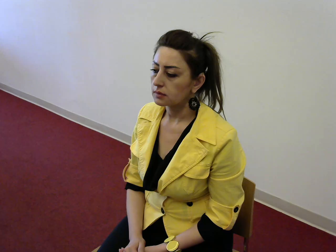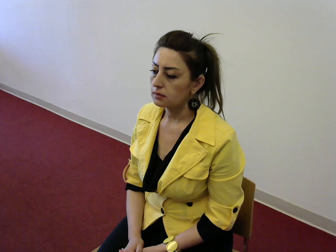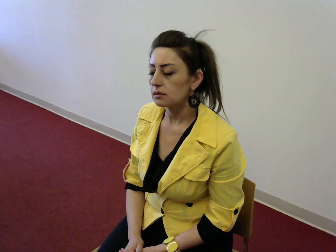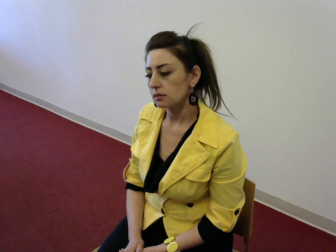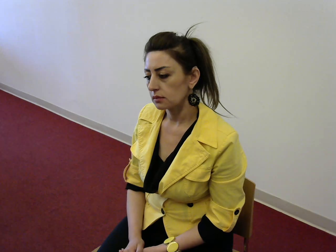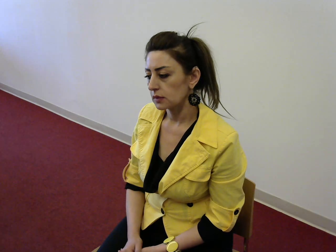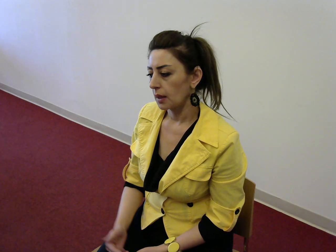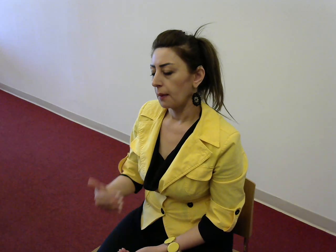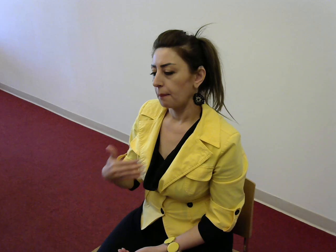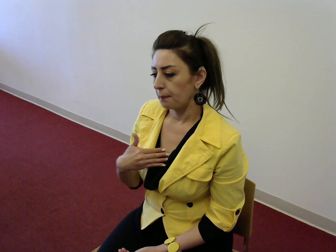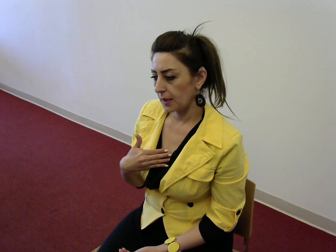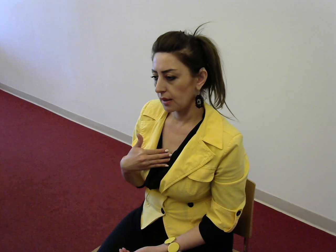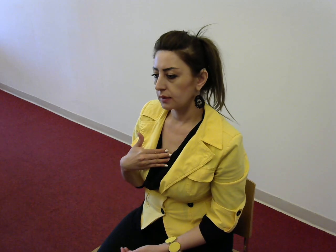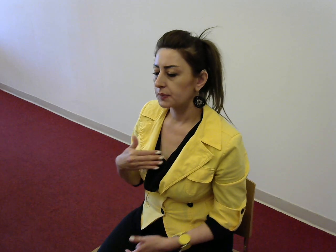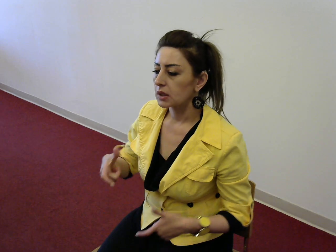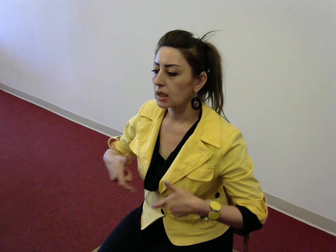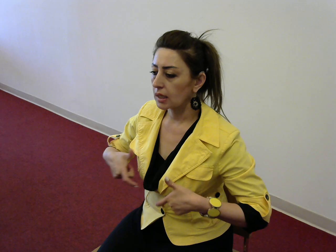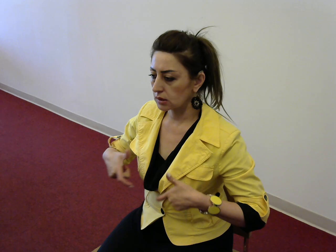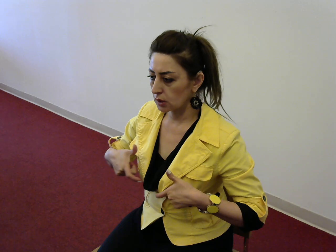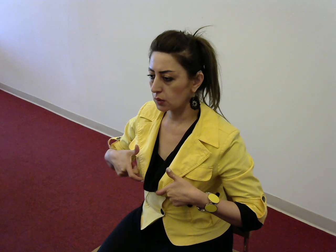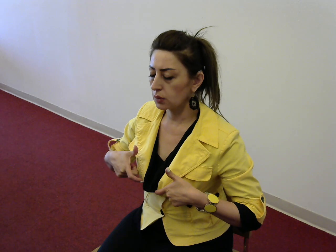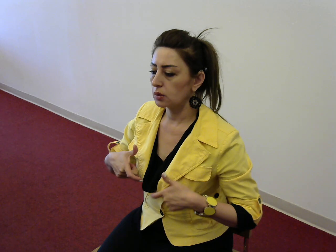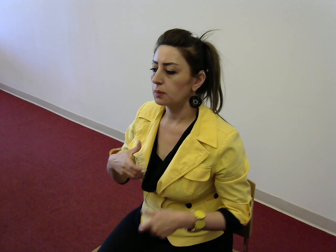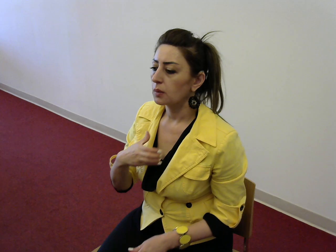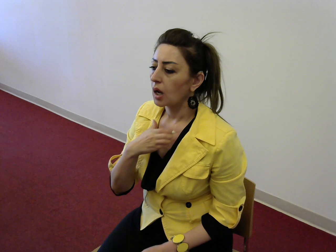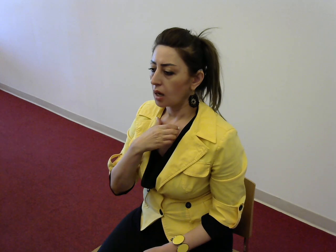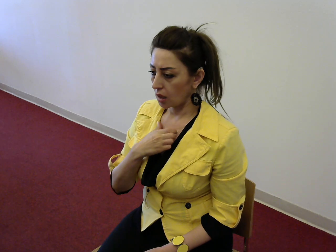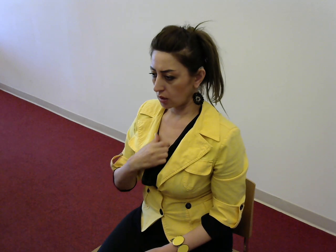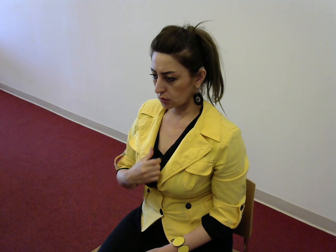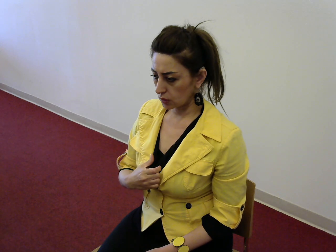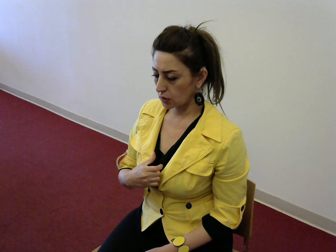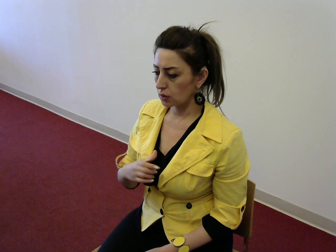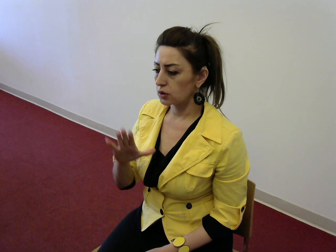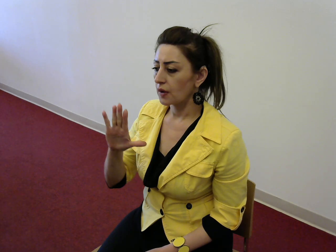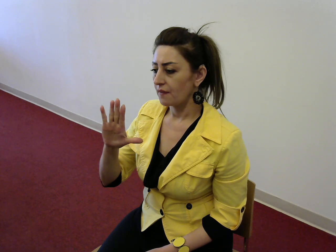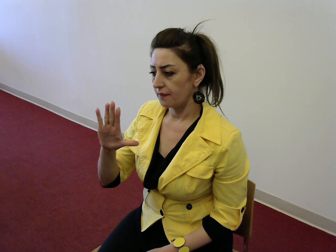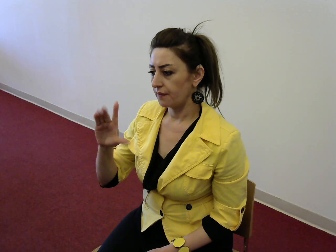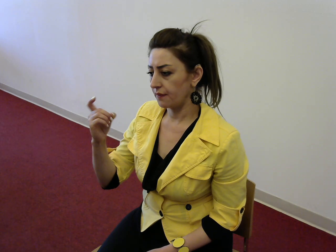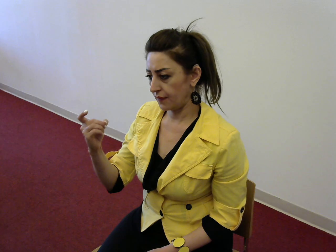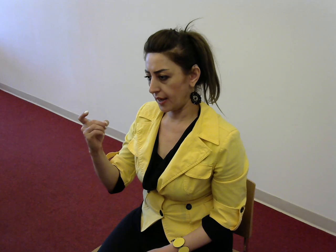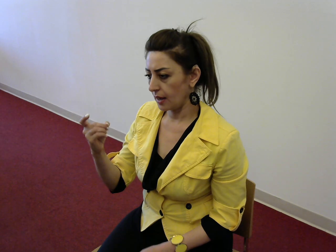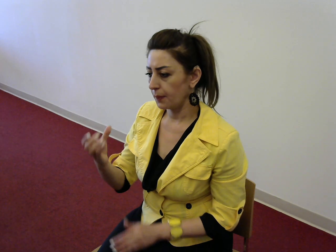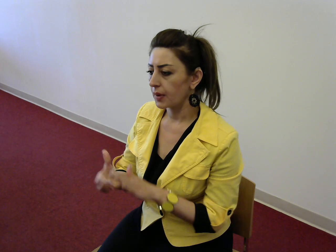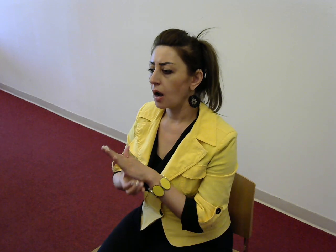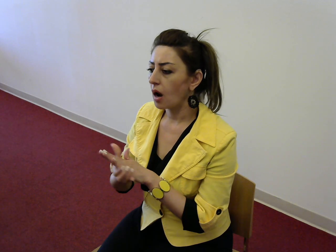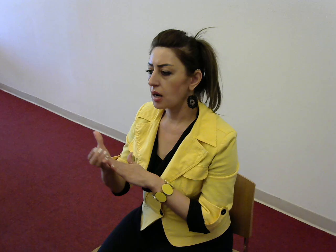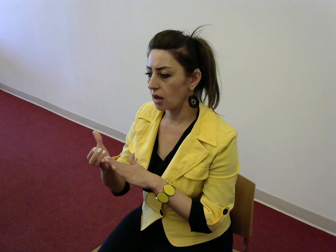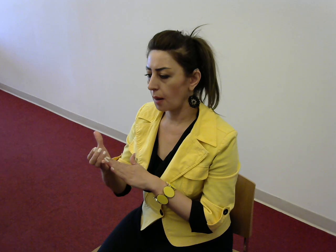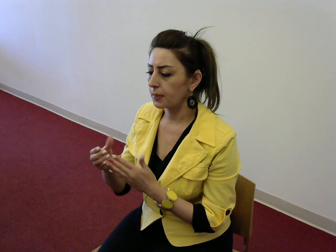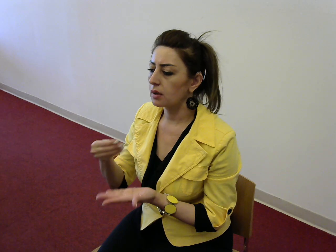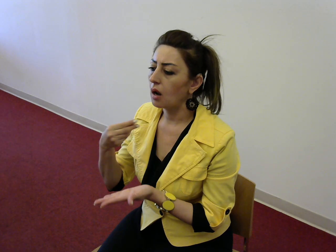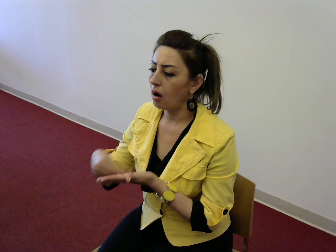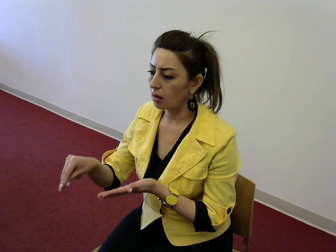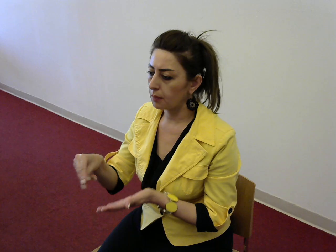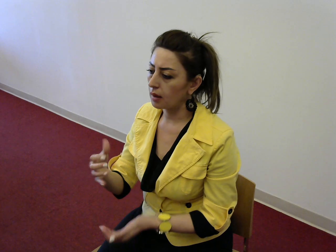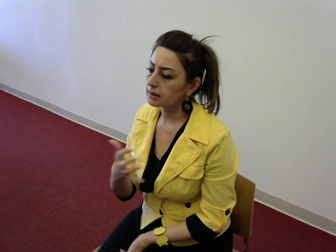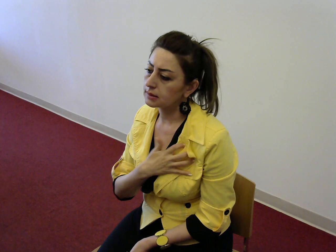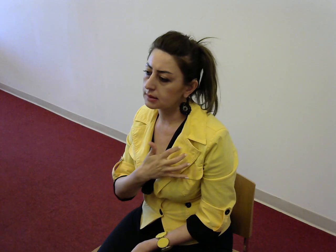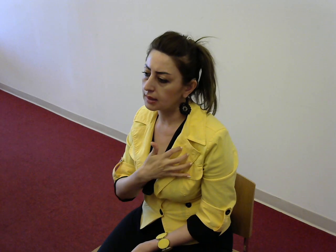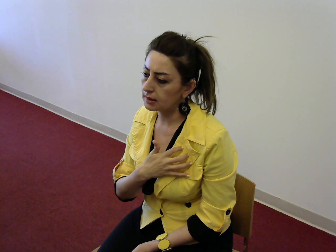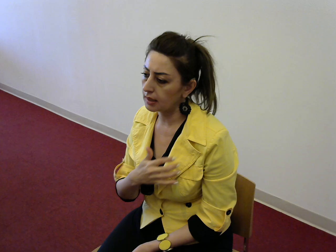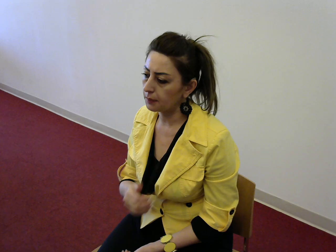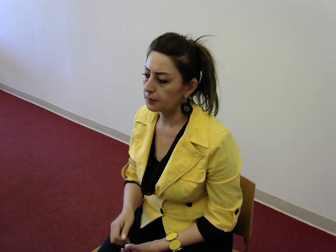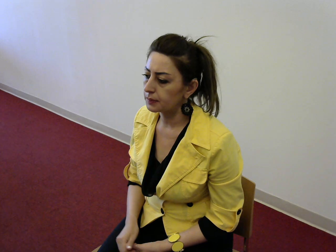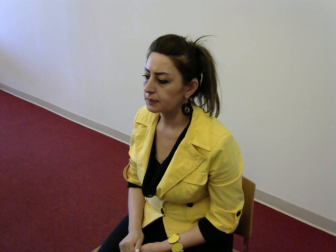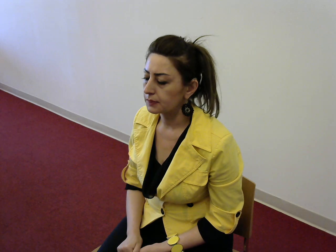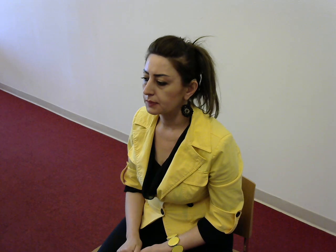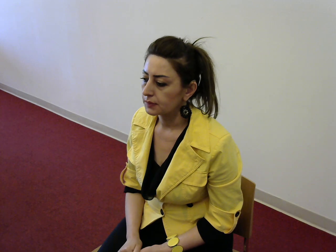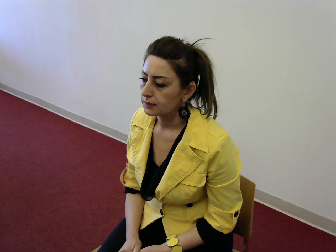Mən kostyum, qalstuk və ayaqqabı almaq istəyirəm